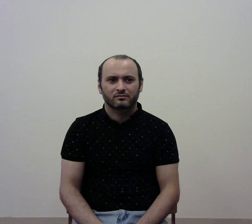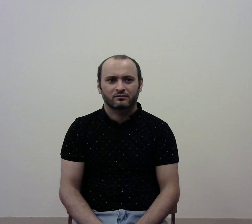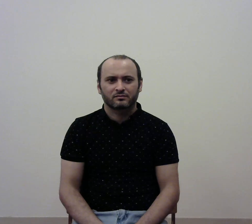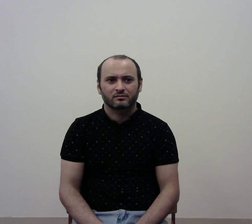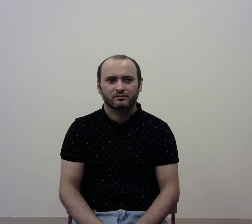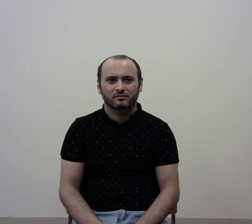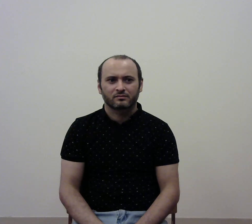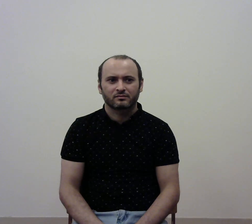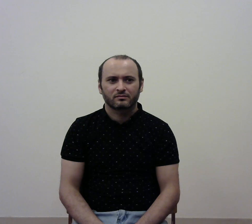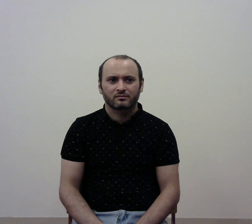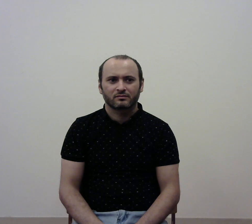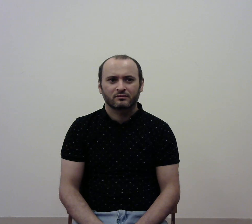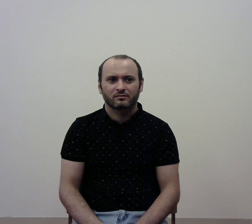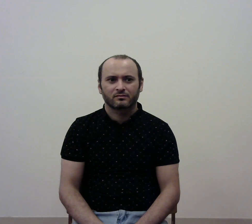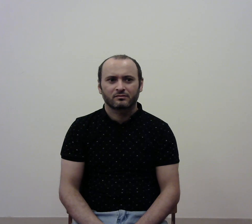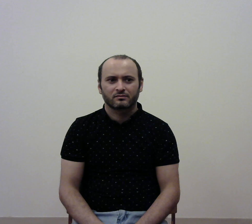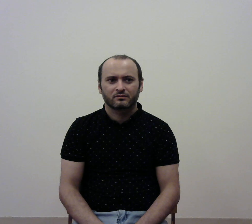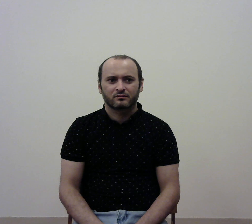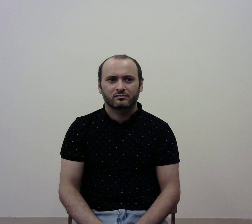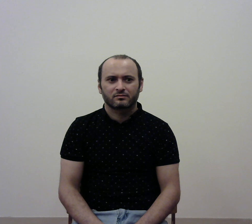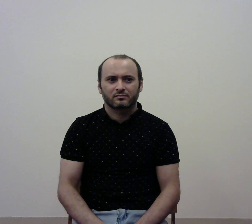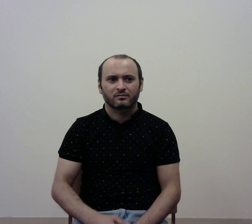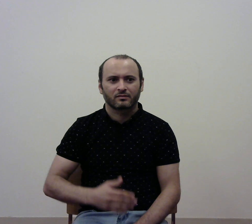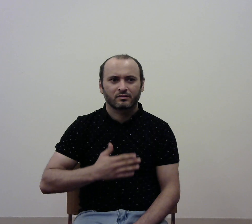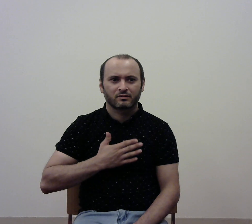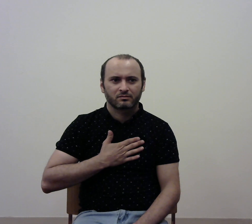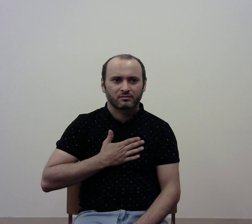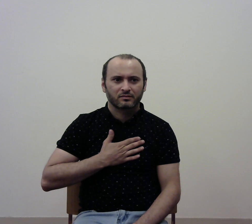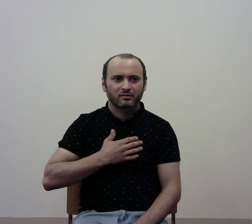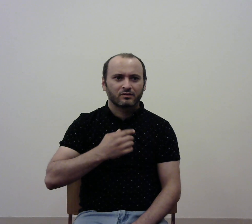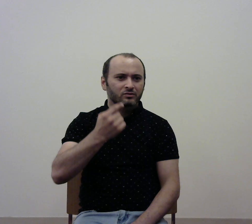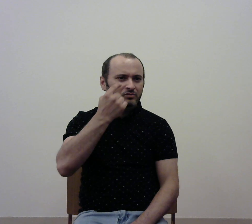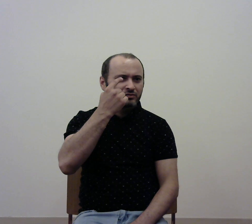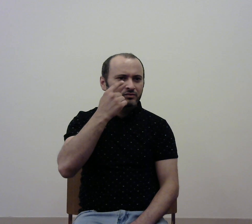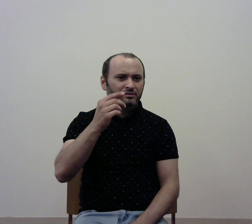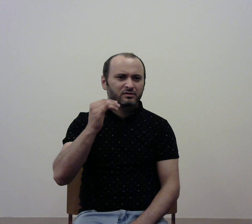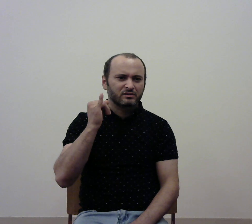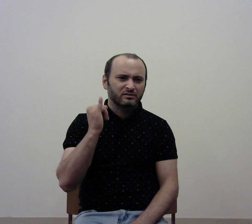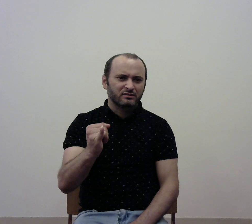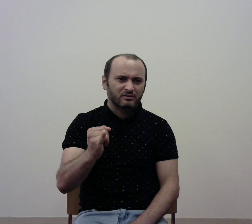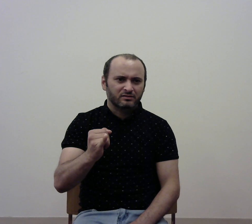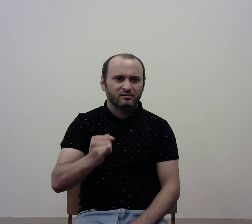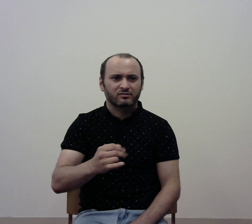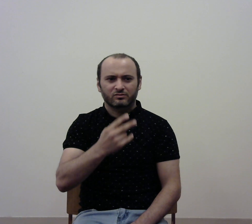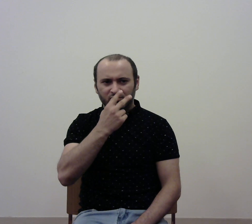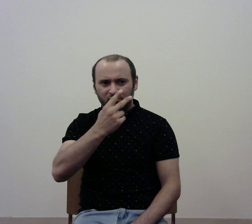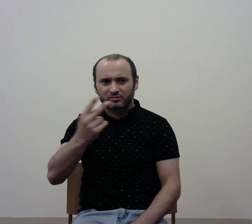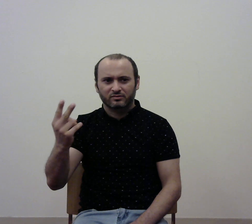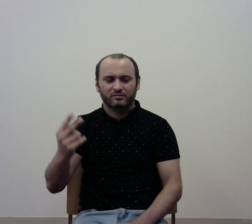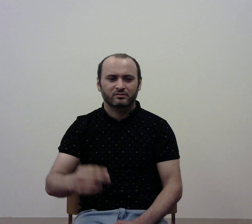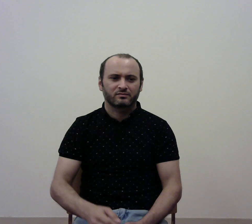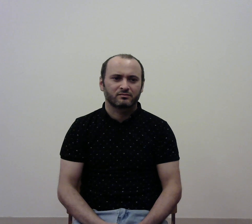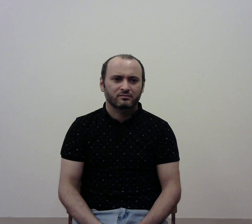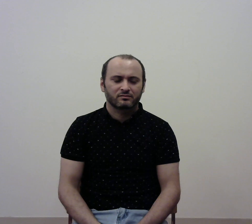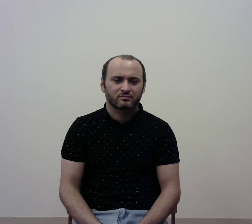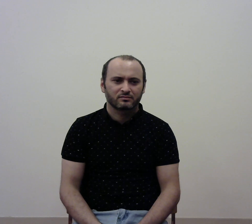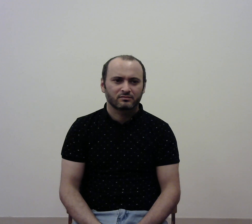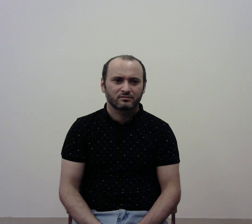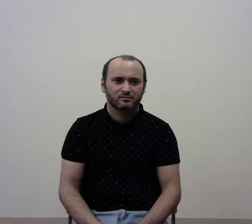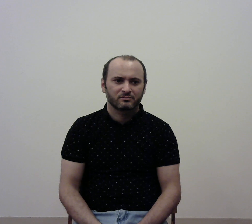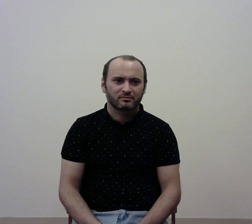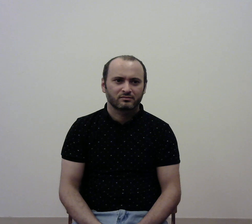Mənim gözüm pis görür